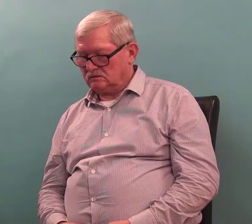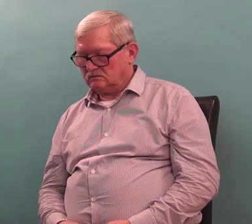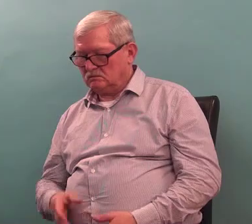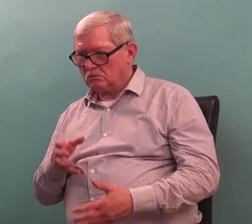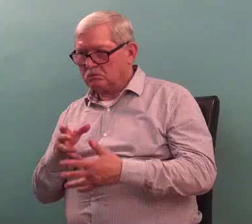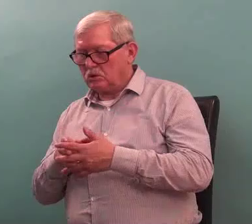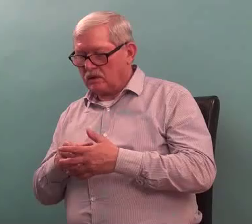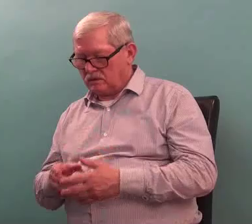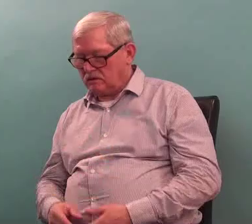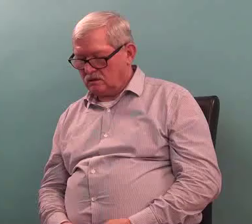Promieniowanie.